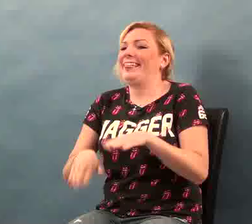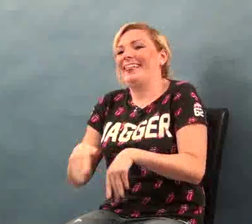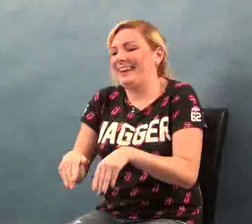Chłopiec zawołał psa.